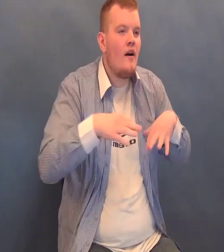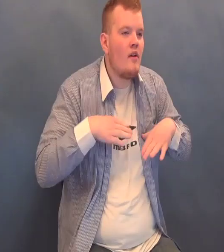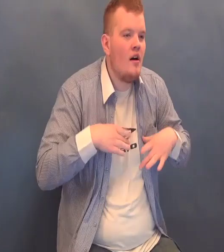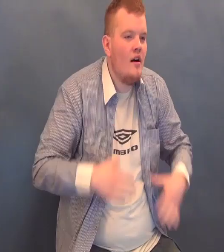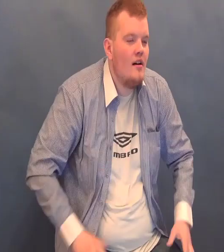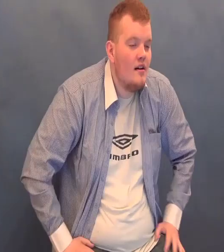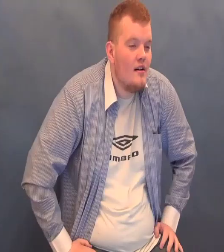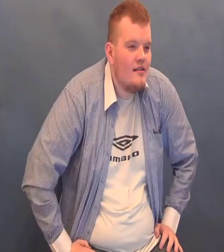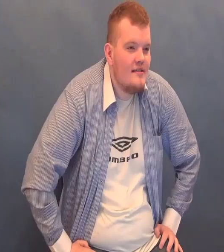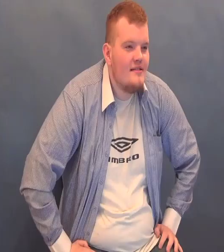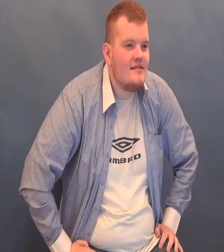Który termin masz wolny?